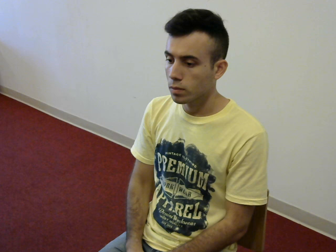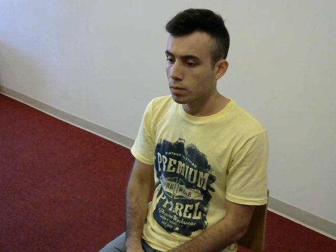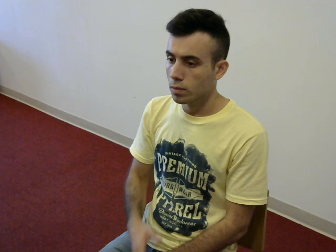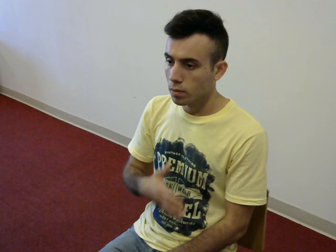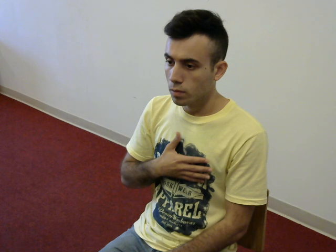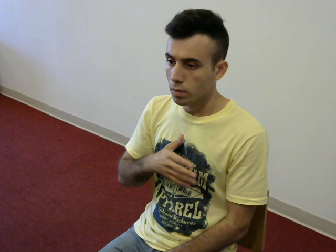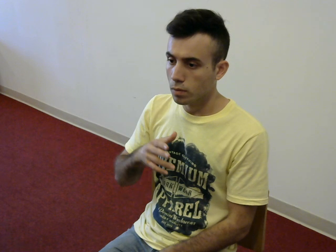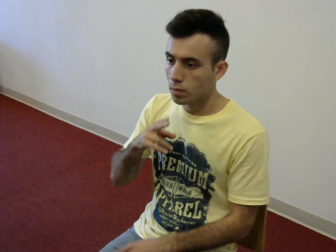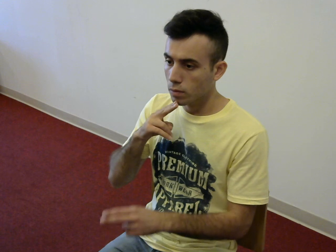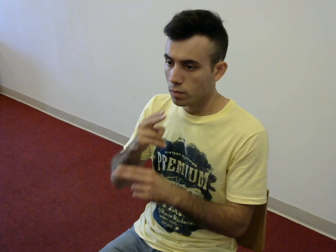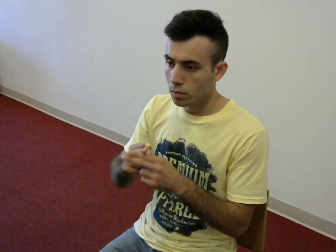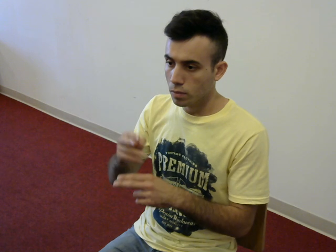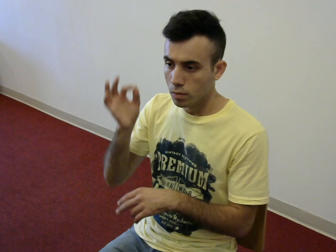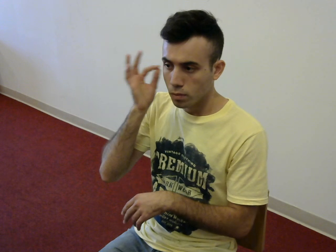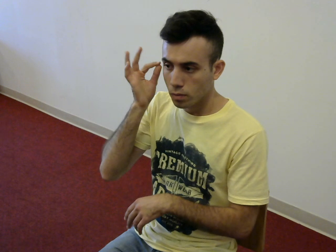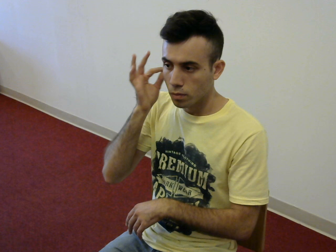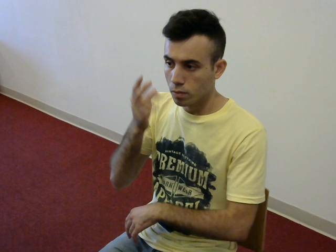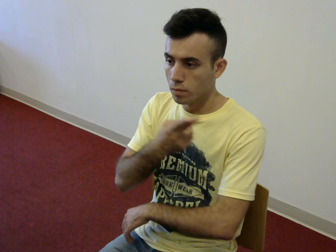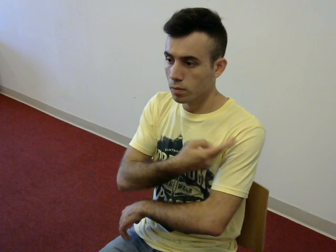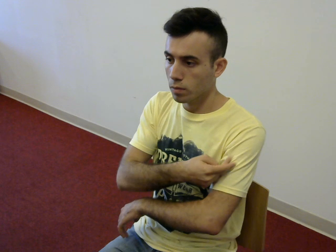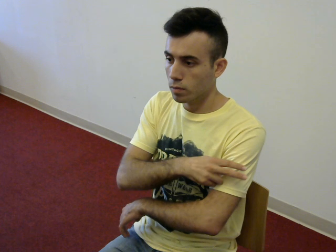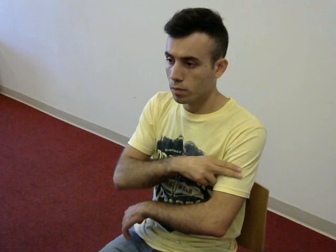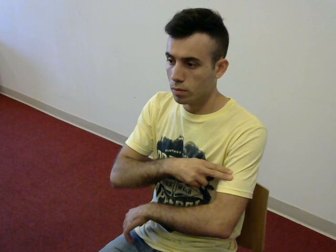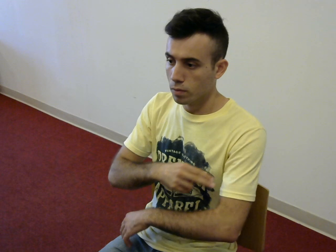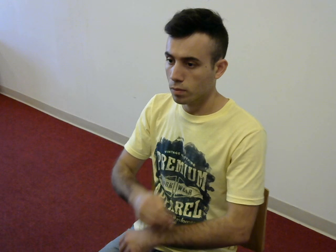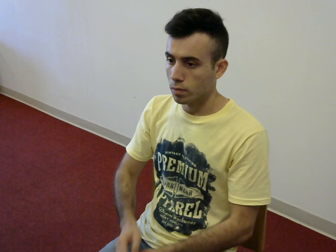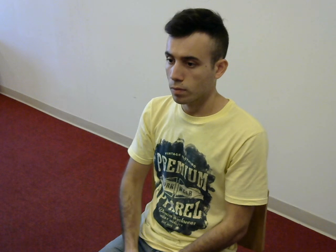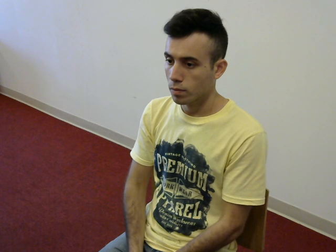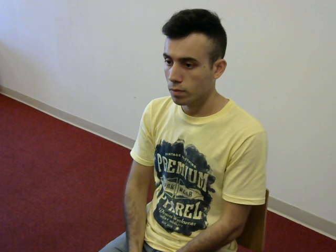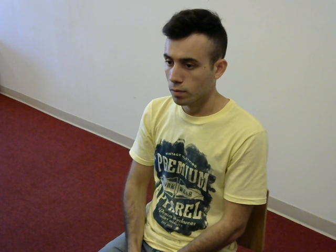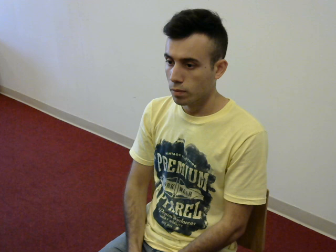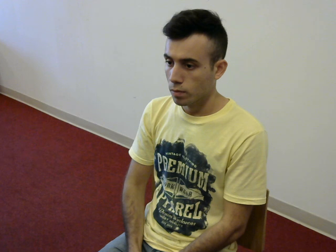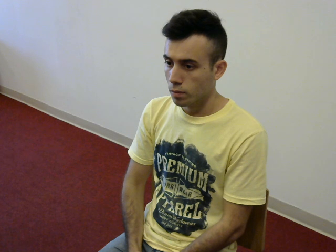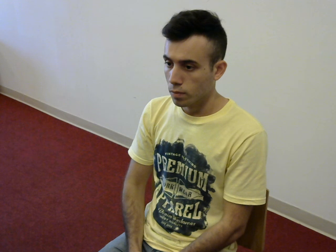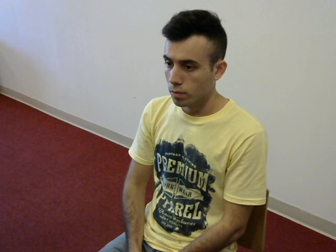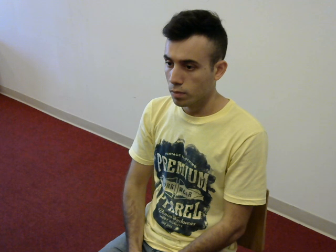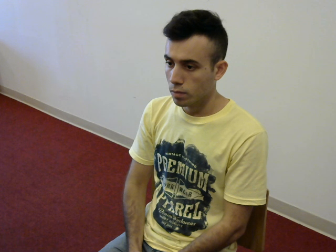Mənim bacım tibb bacısıdır